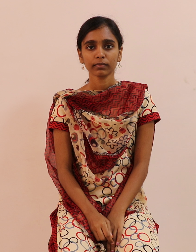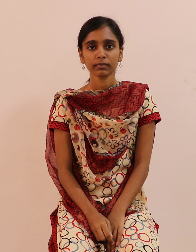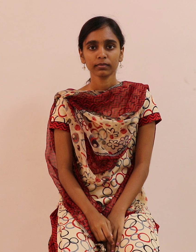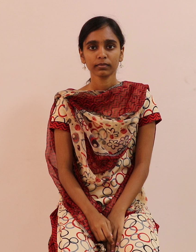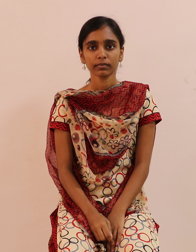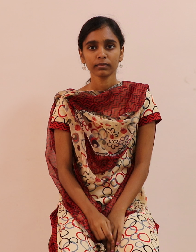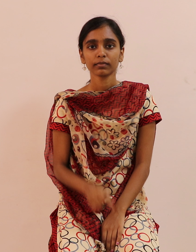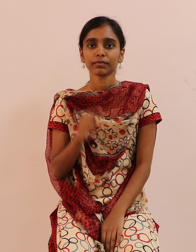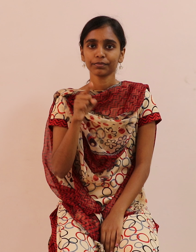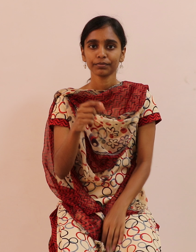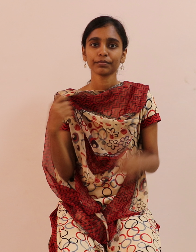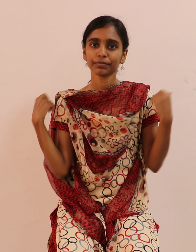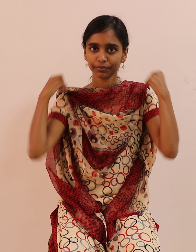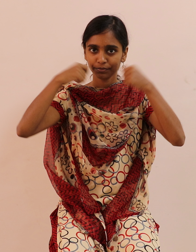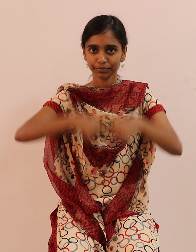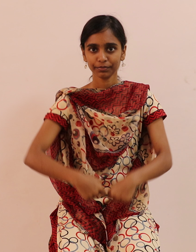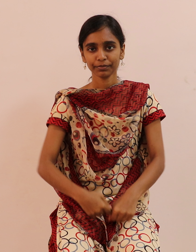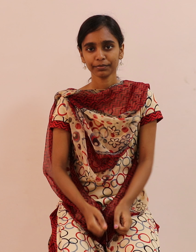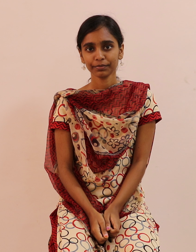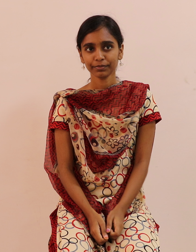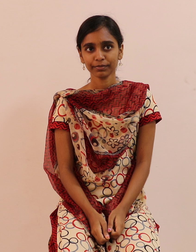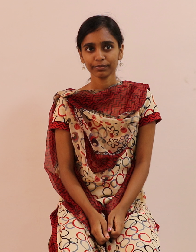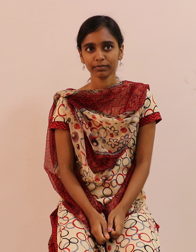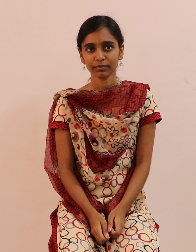wear the shirt